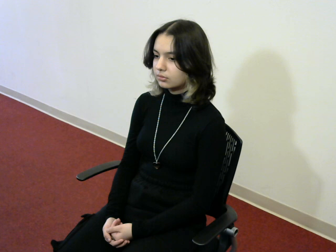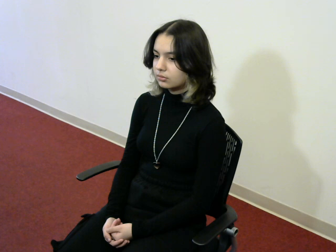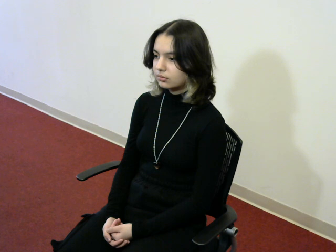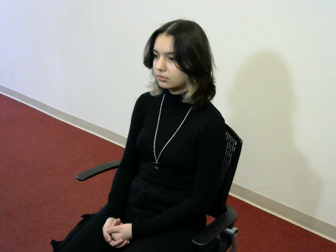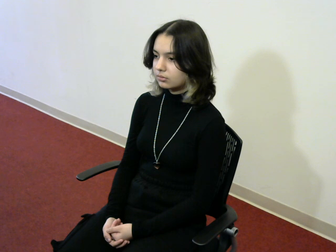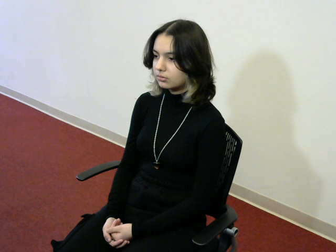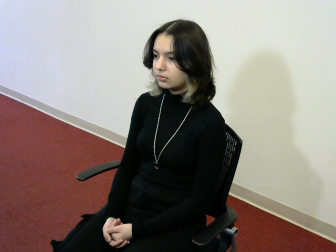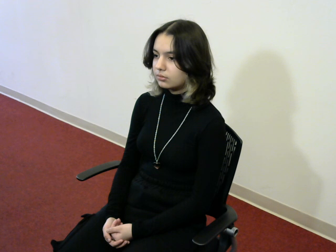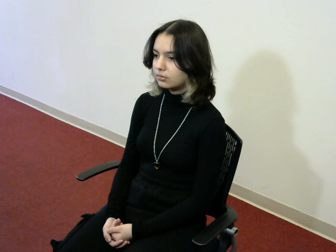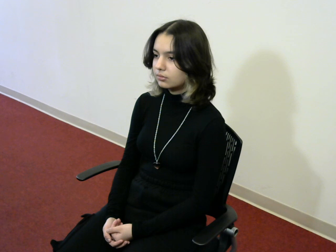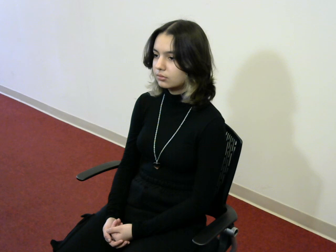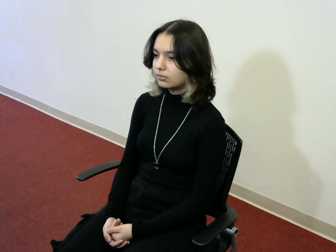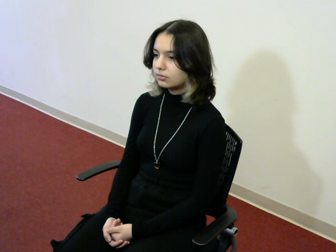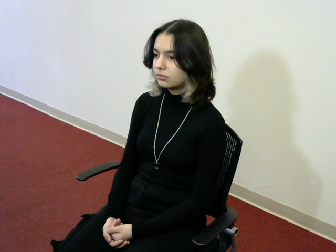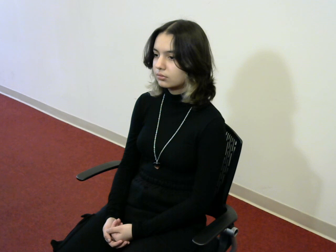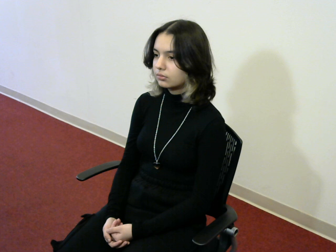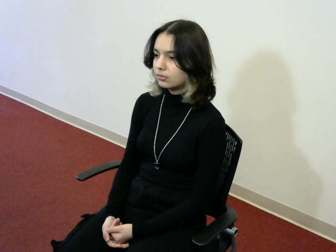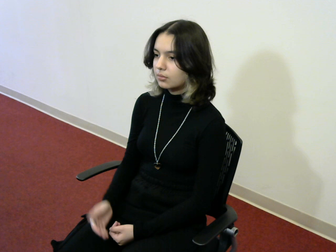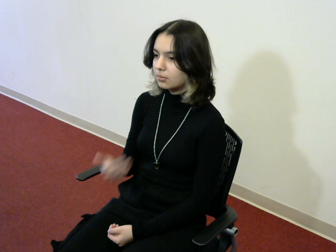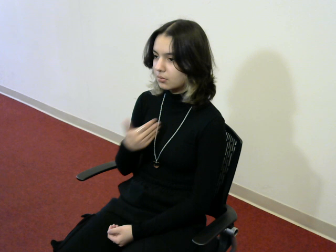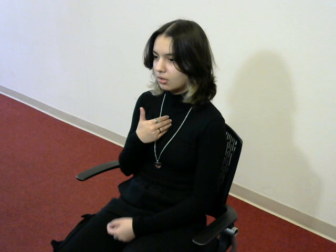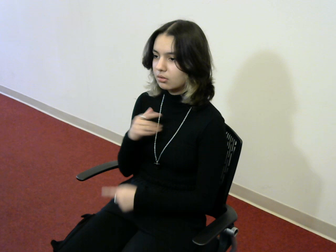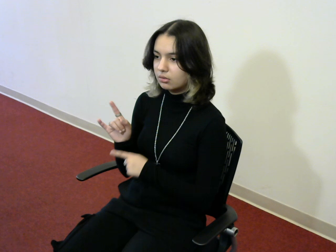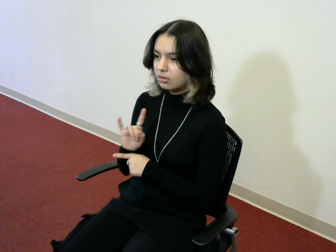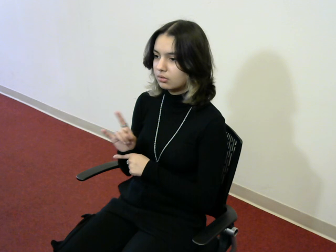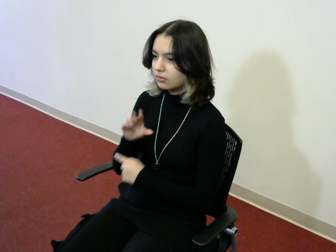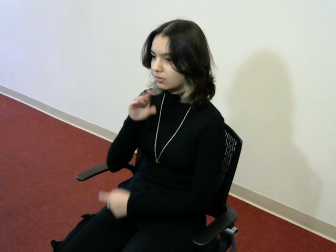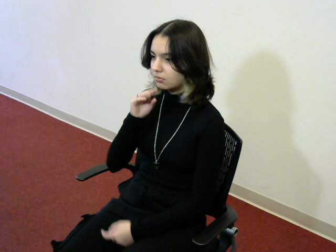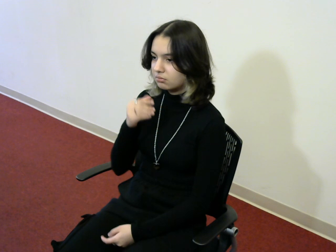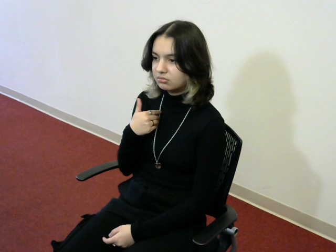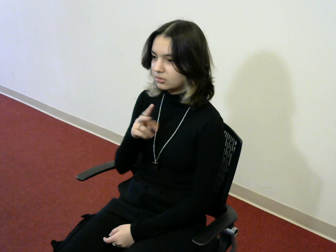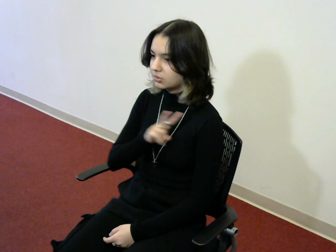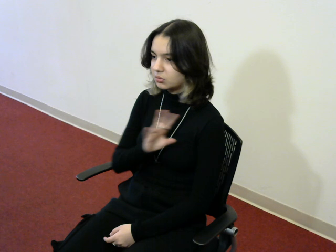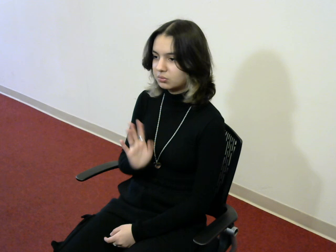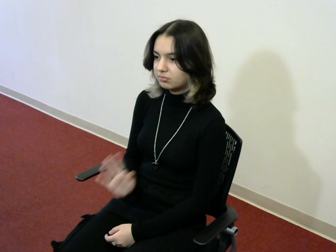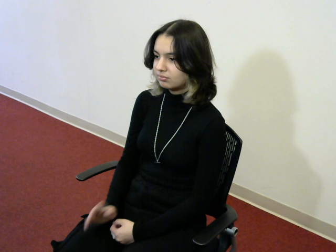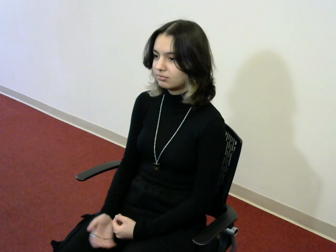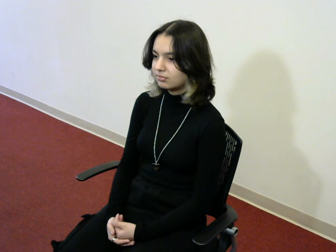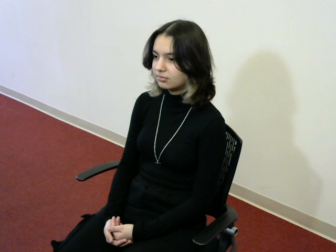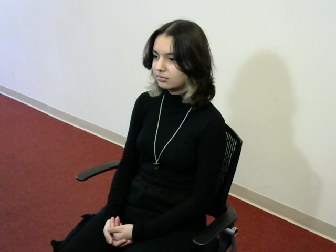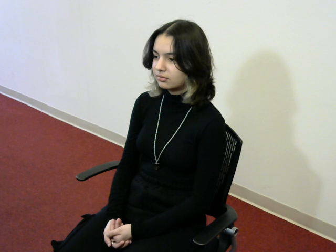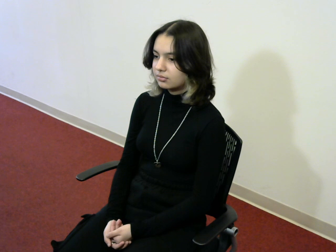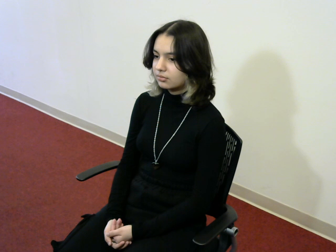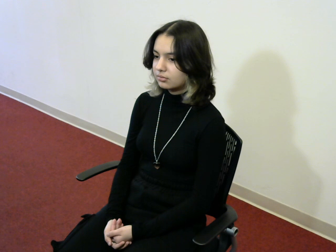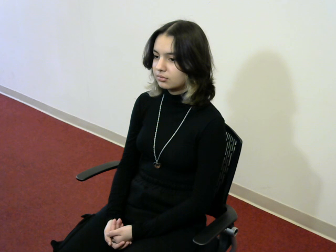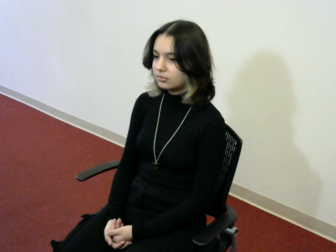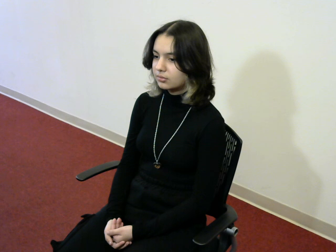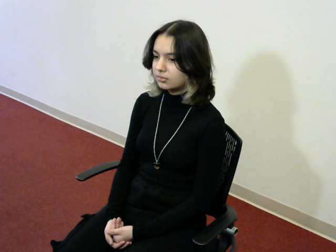Mən yalan danışmağı sevmirəm